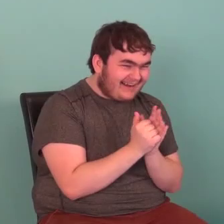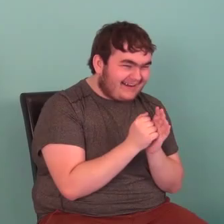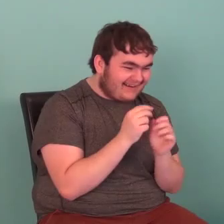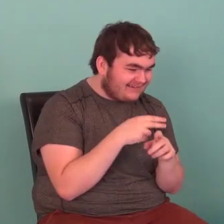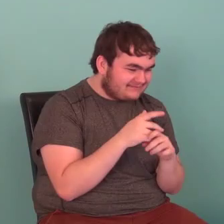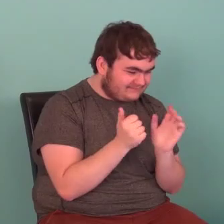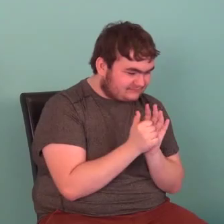Data: szesnastego.